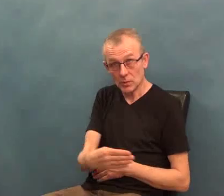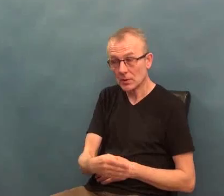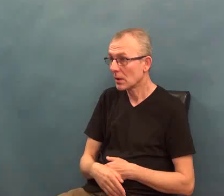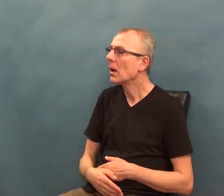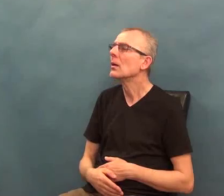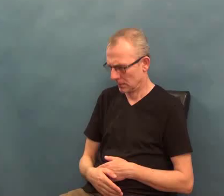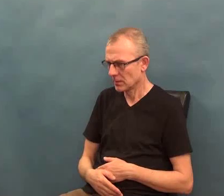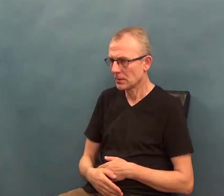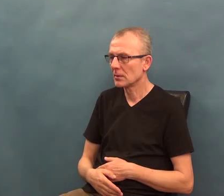Tak.